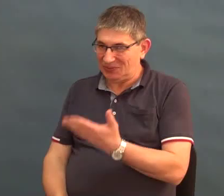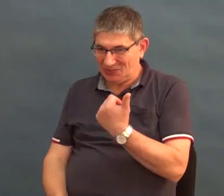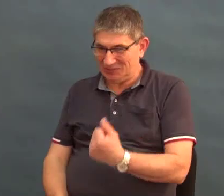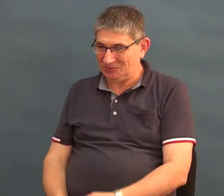Nie wiesz?